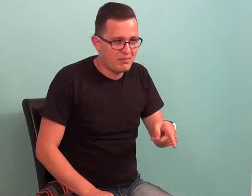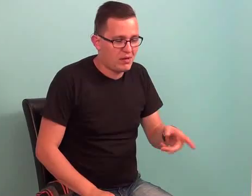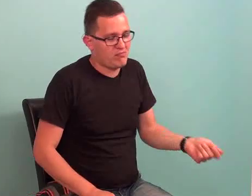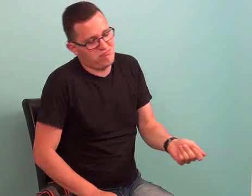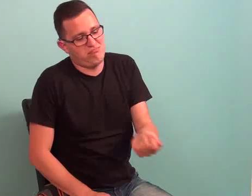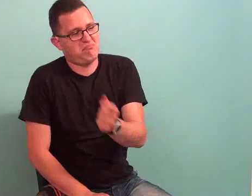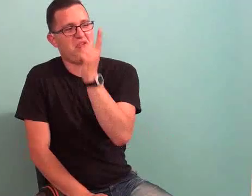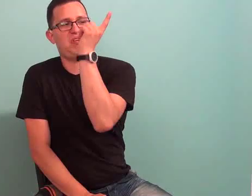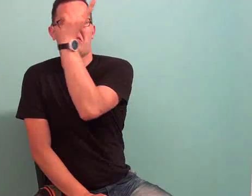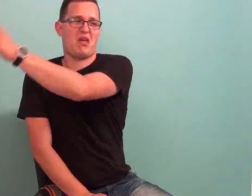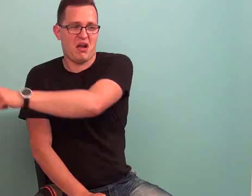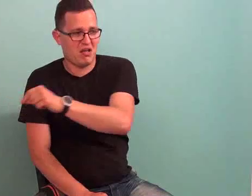Ciągnie ją i idzie dalej.